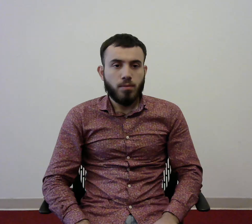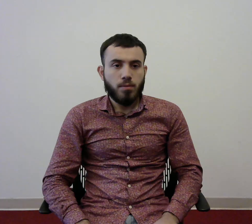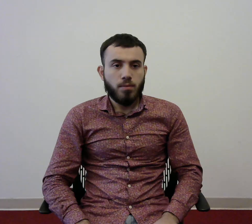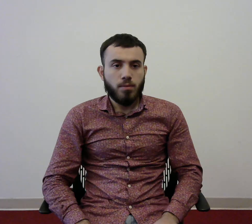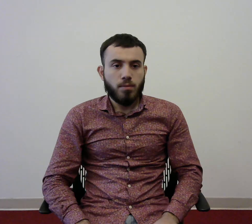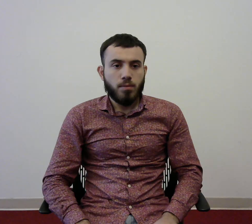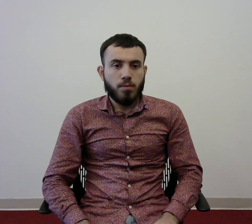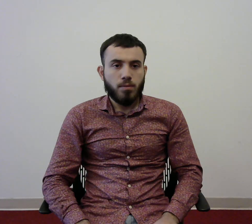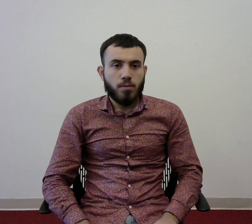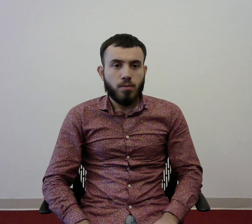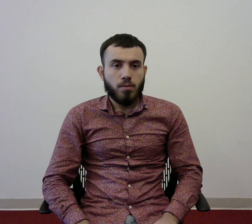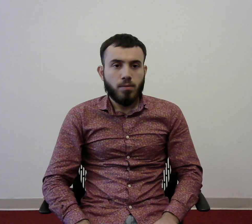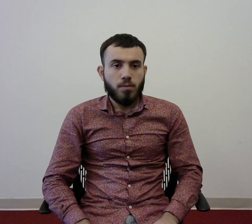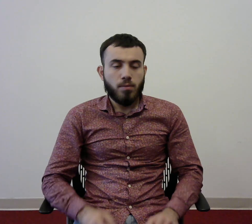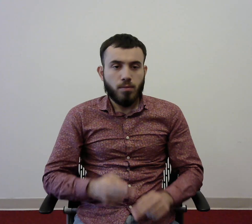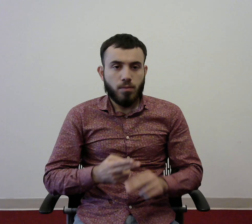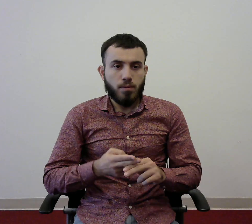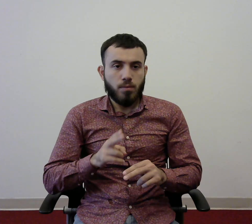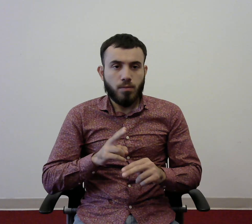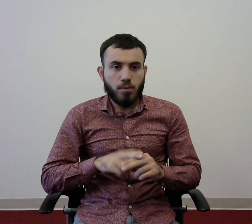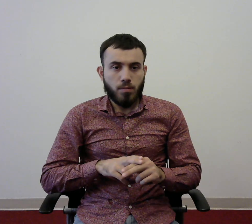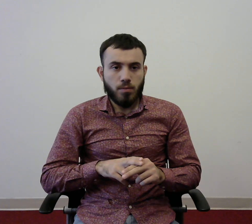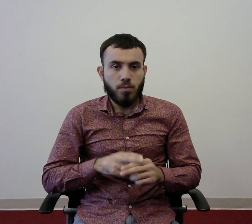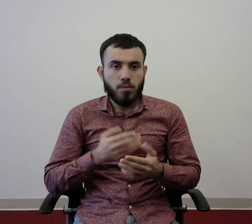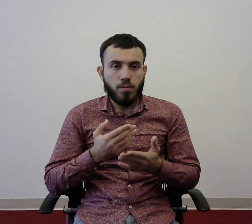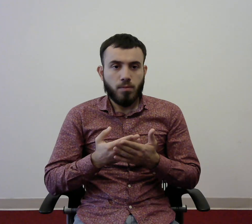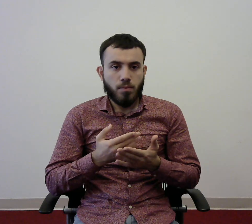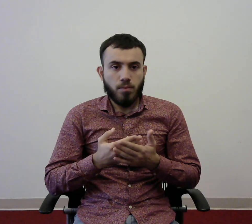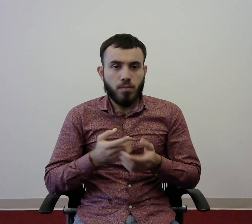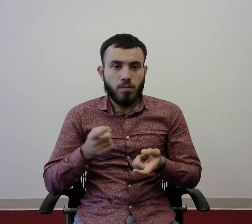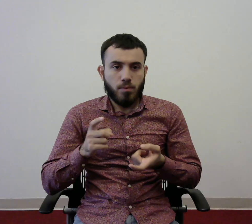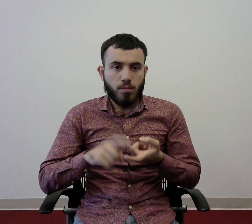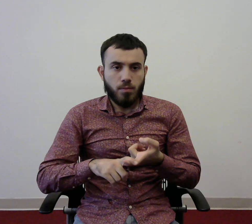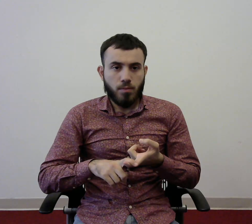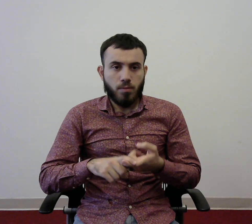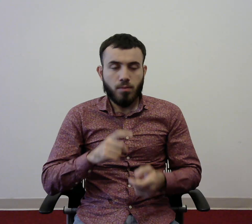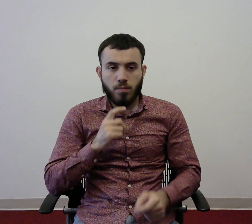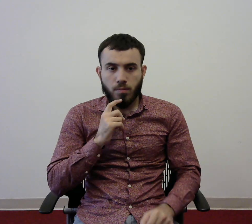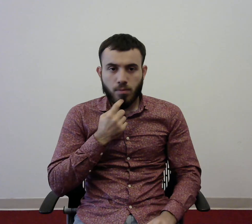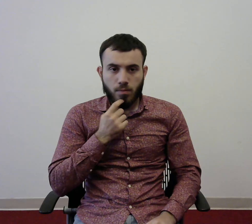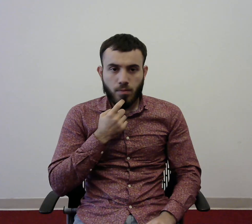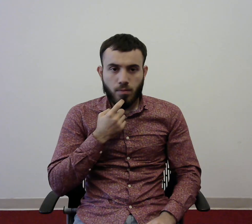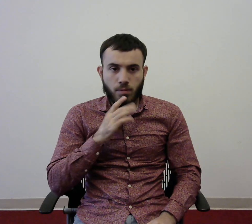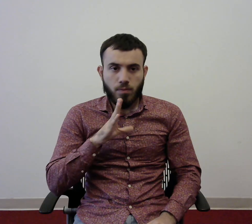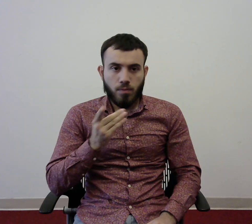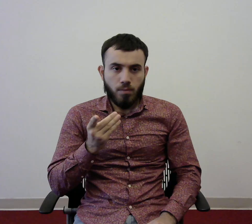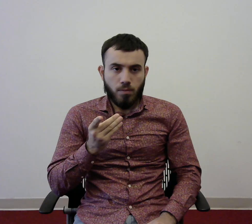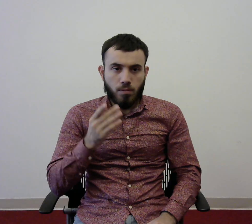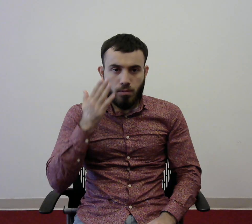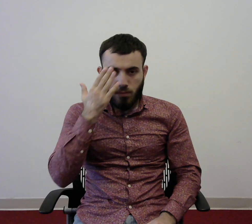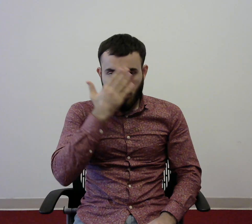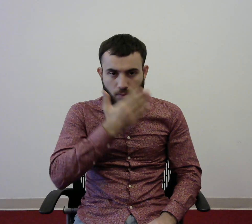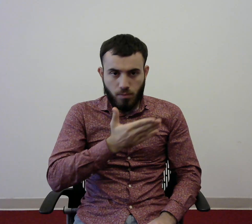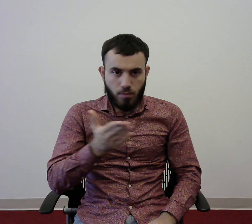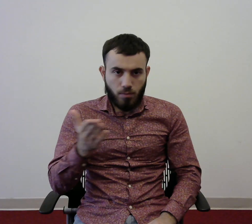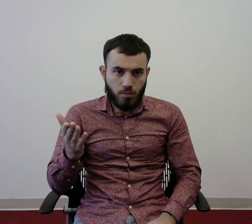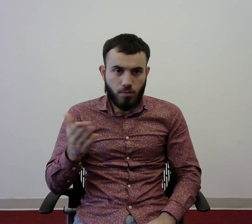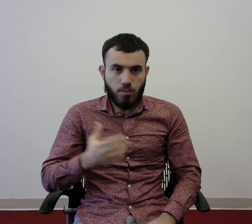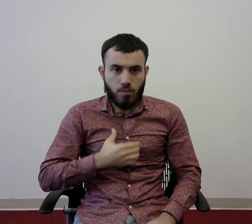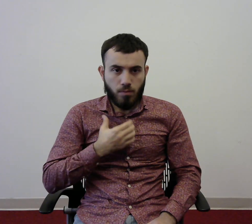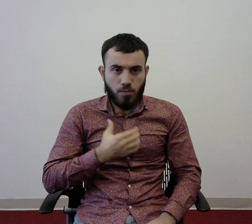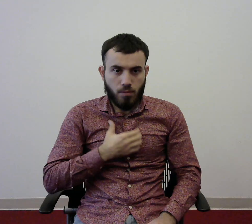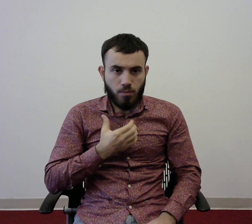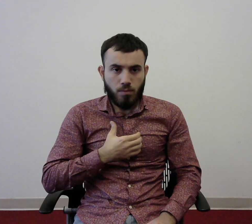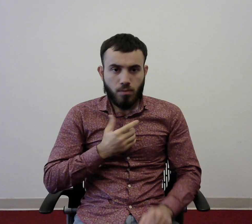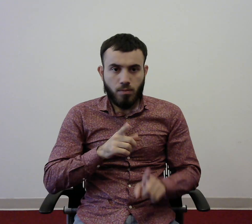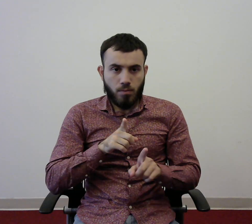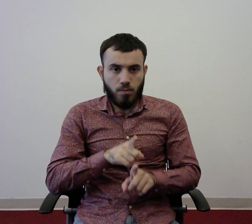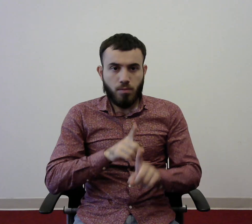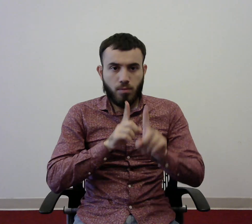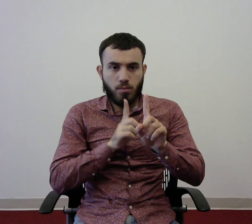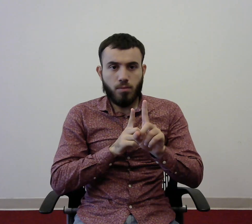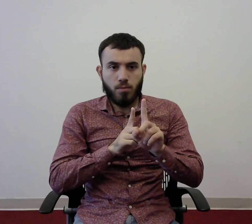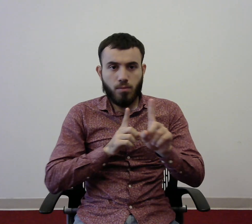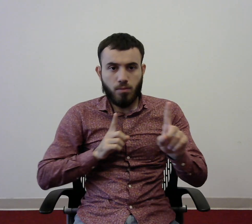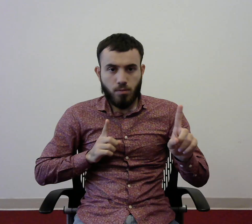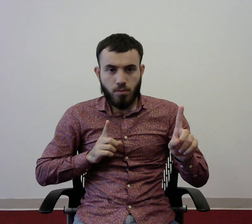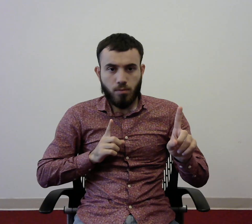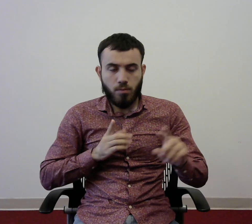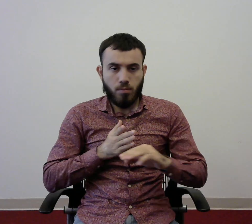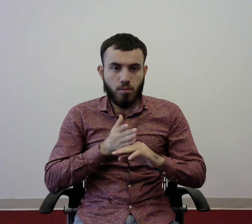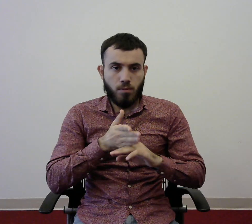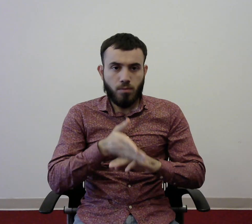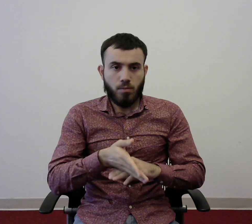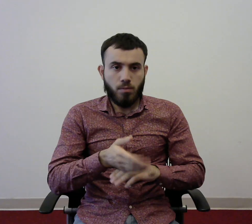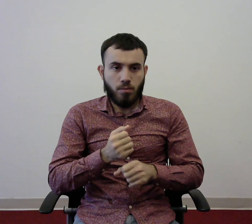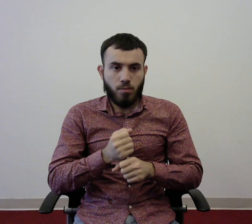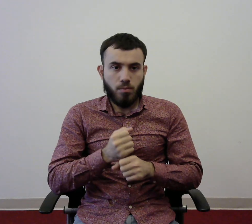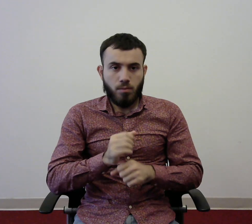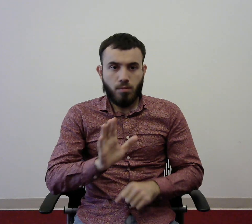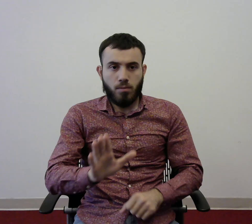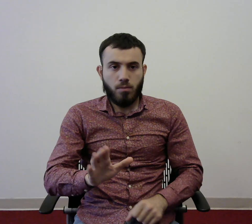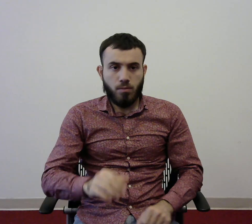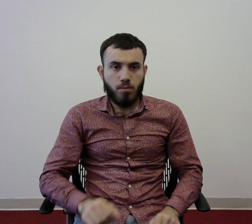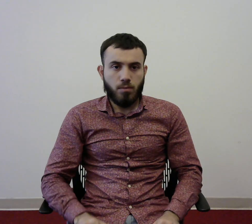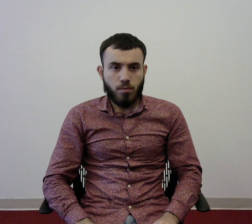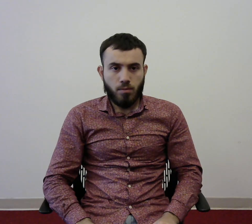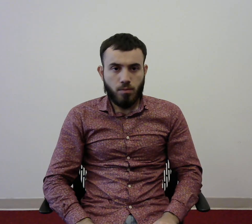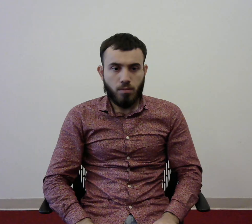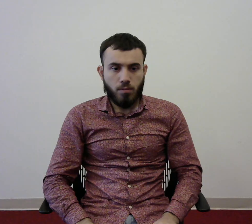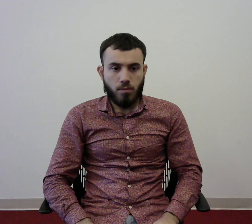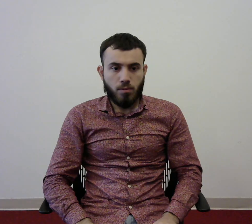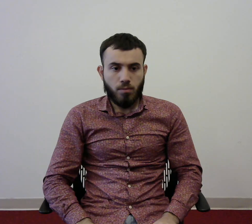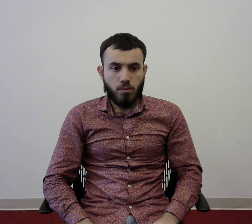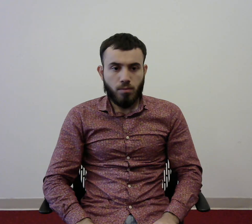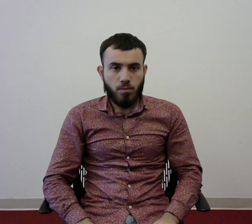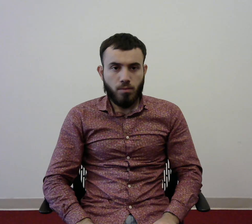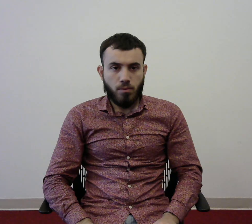Bu məsələ ilə bağlı Əmək və Əhalinin Sosial Müdafiəsi Nazirliyinə müraciət etməlisiniz